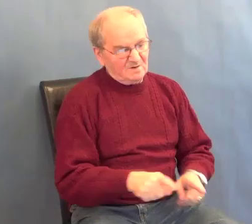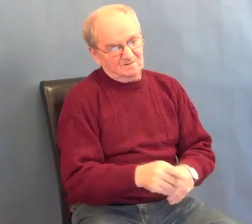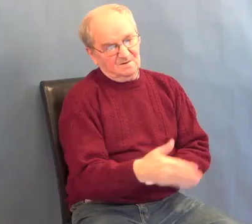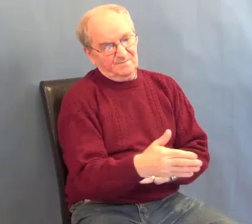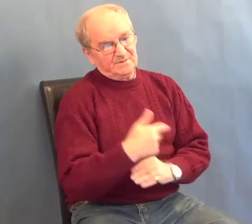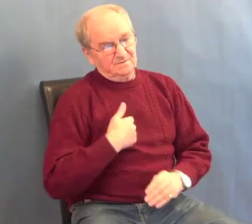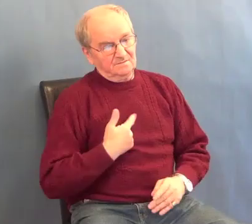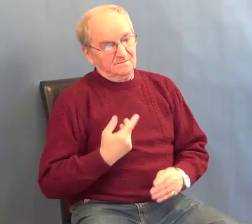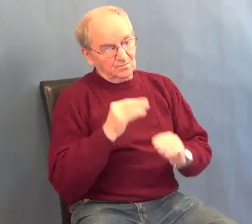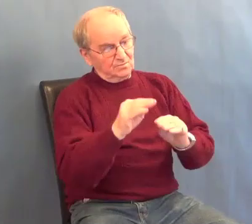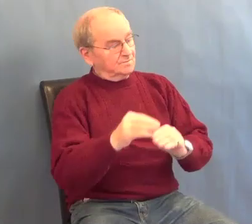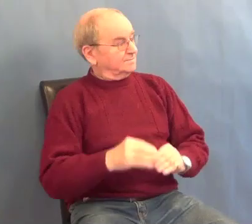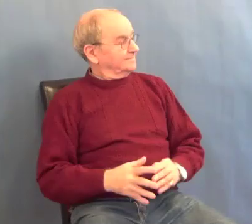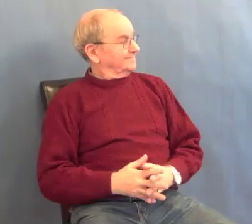Tak samo jak ryba, nauczę cię.